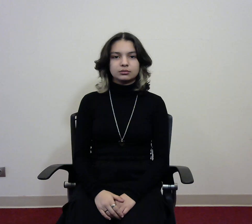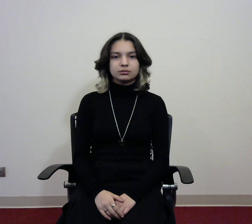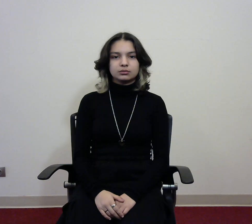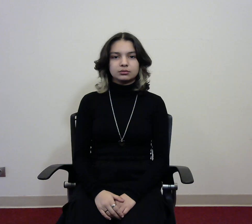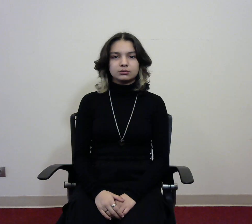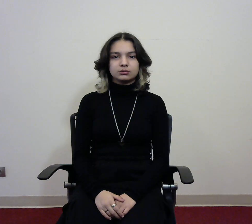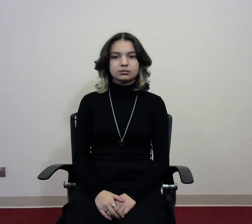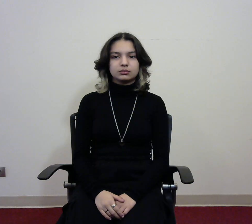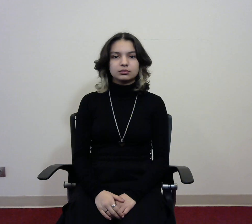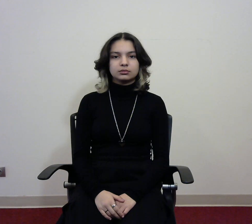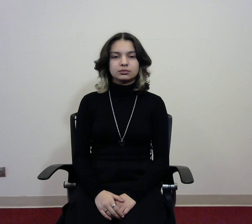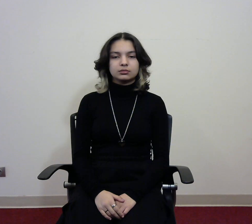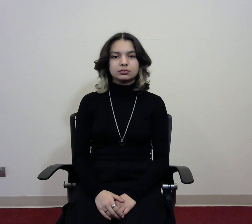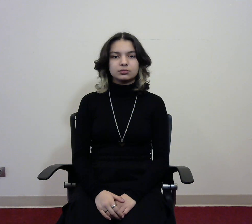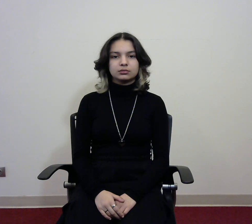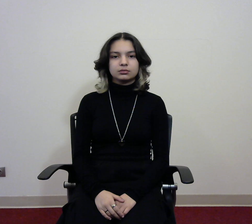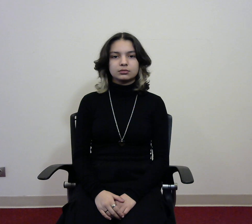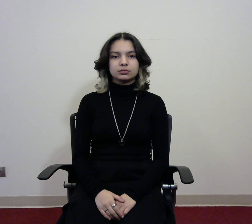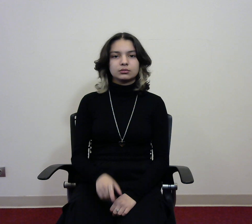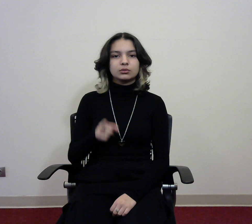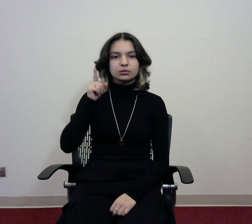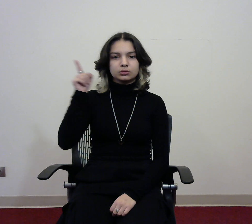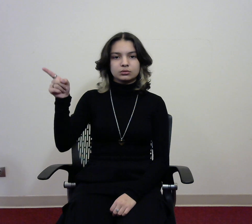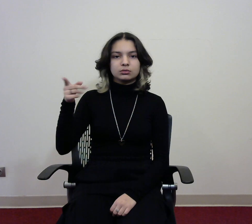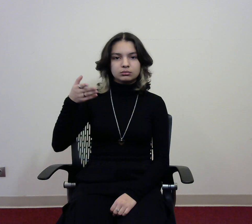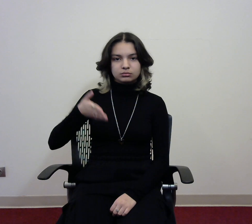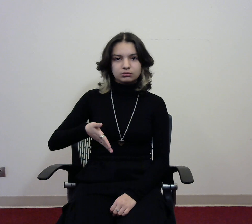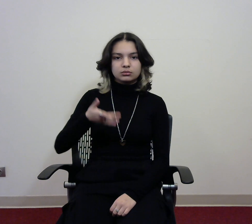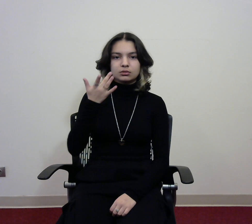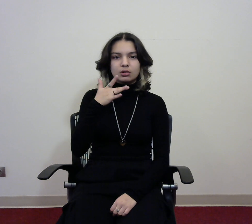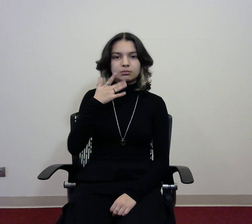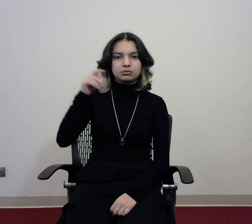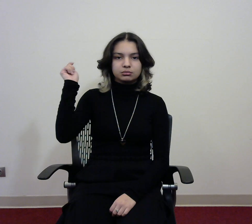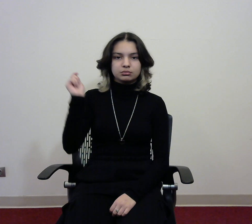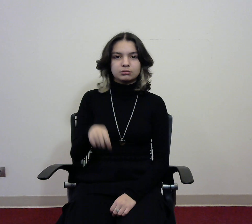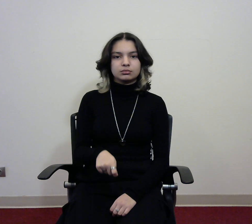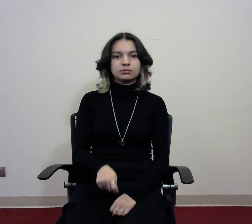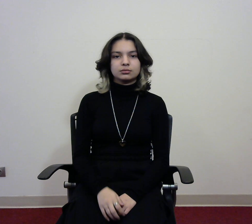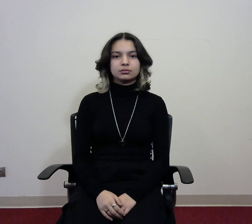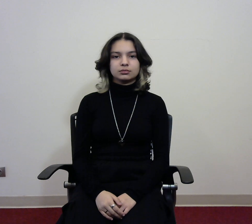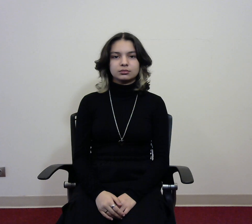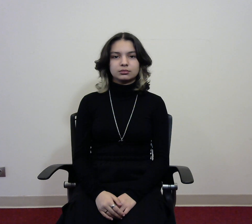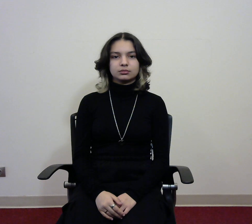O bura Amerikadan gəlib